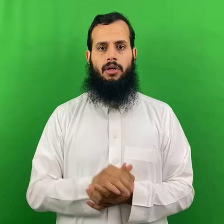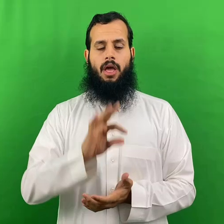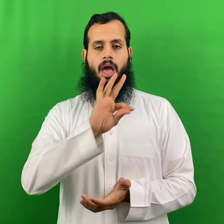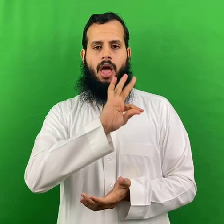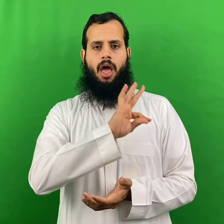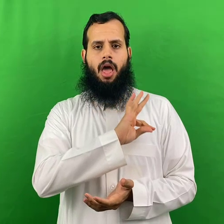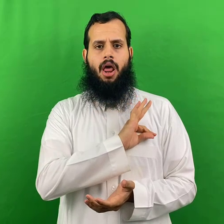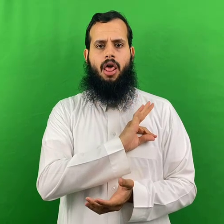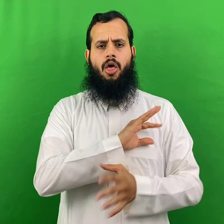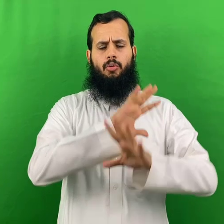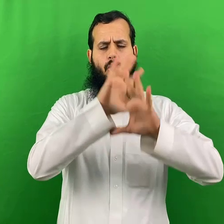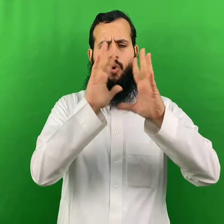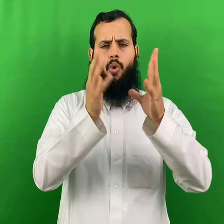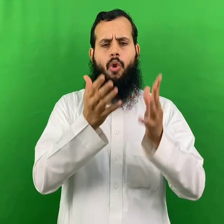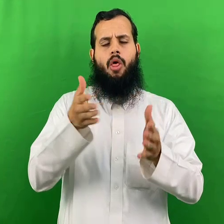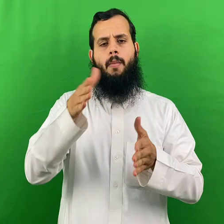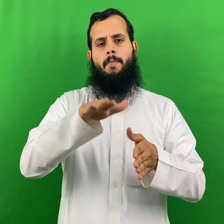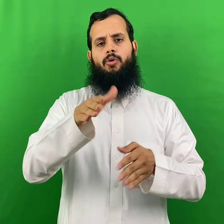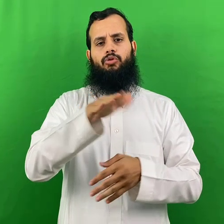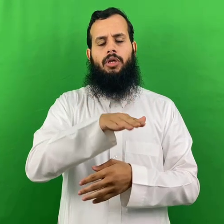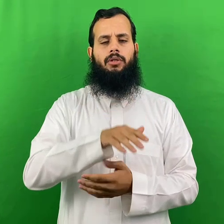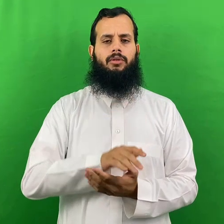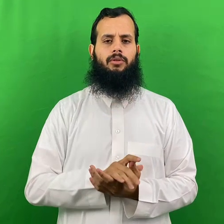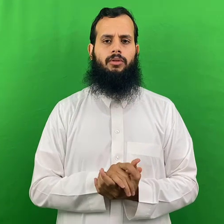ارحم موتانا